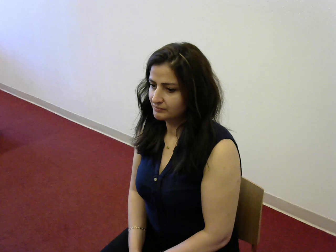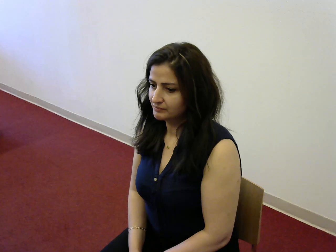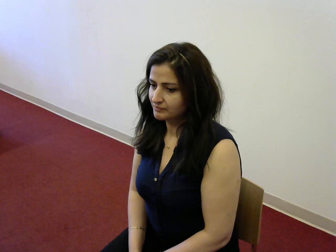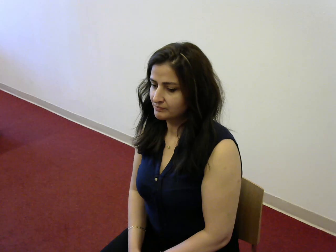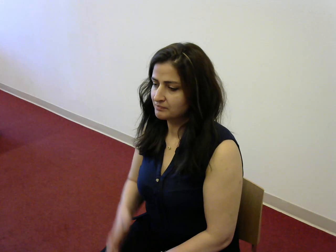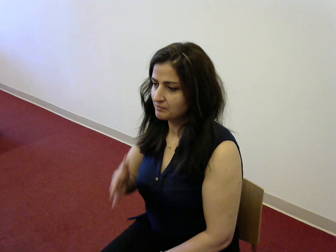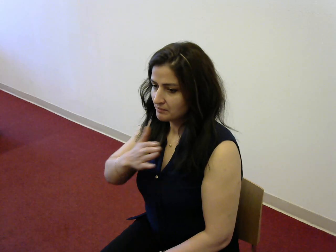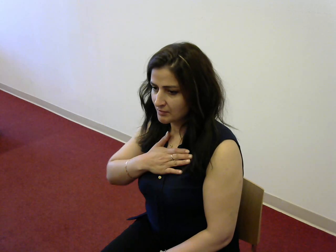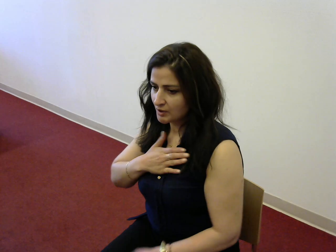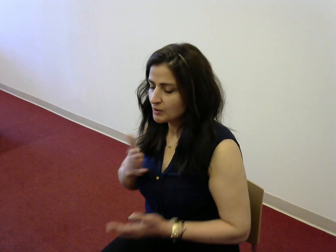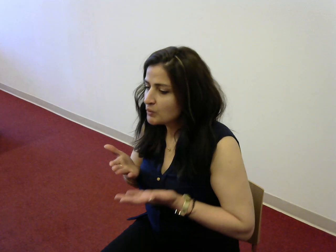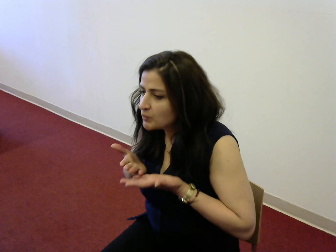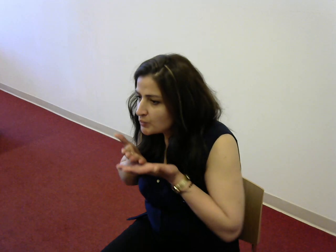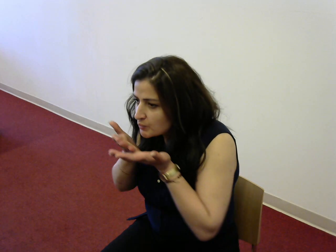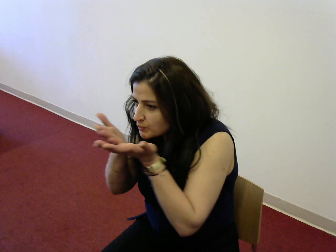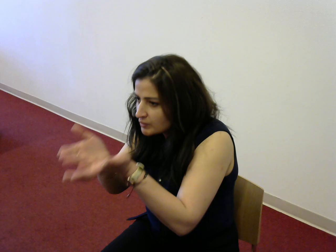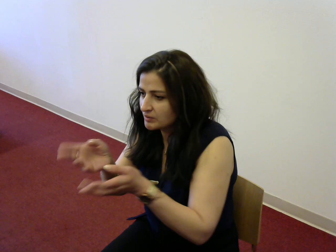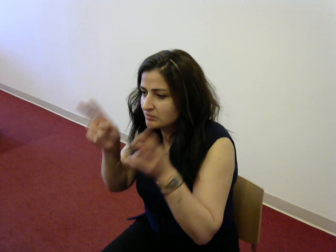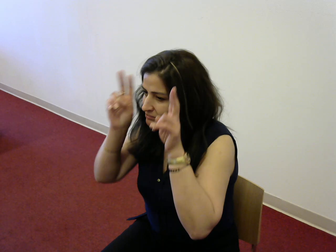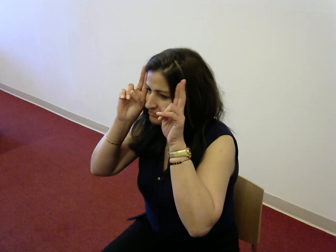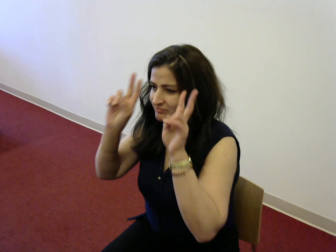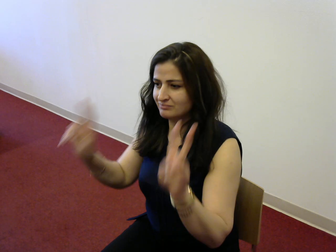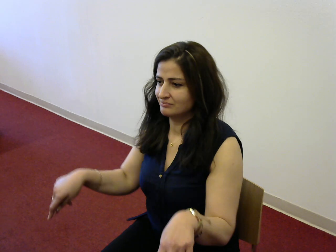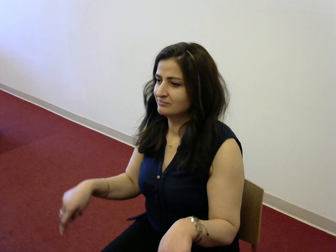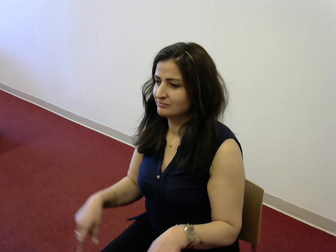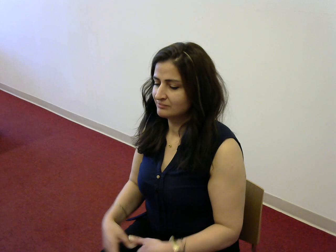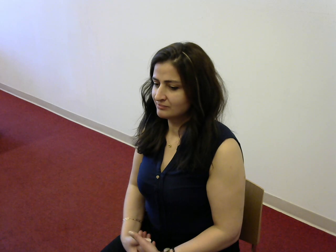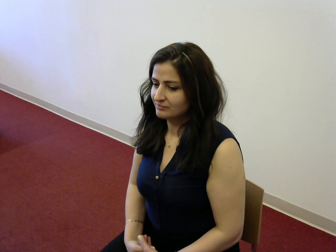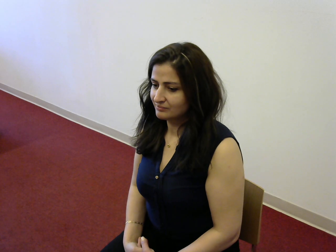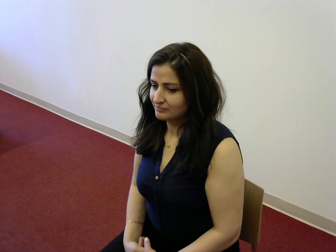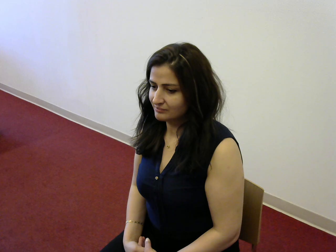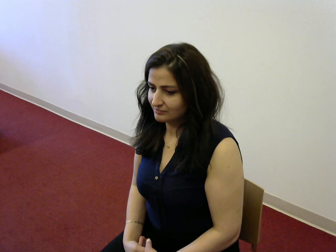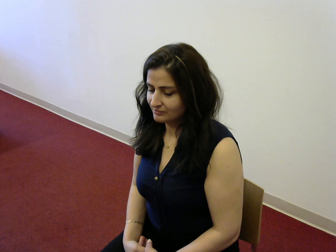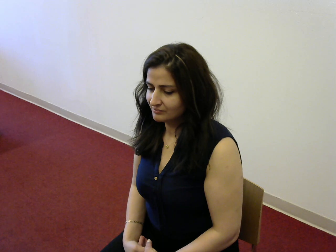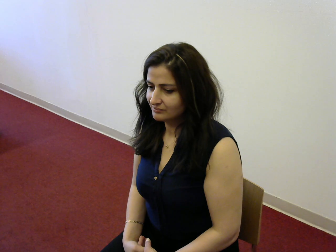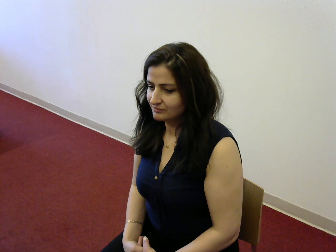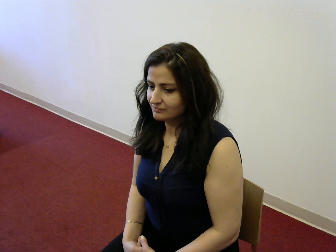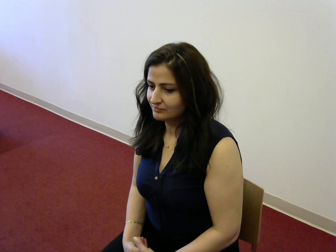Mən oxuya bilmirəm